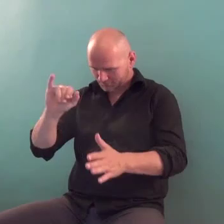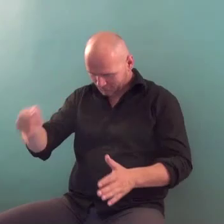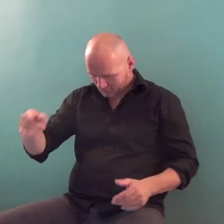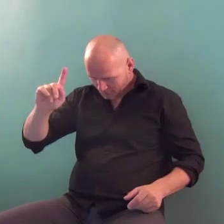Tak.